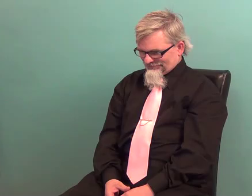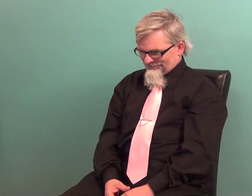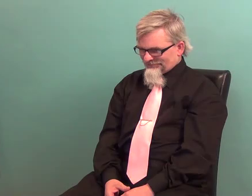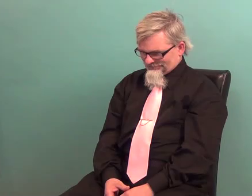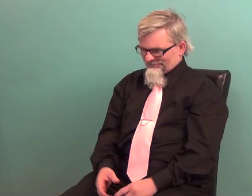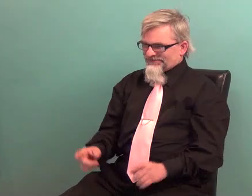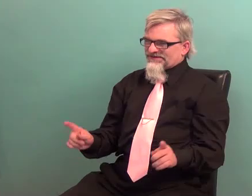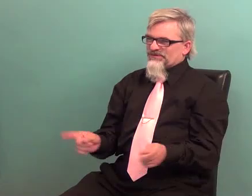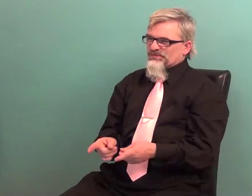Krótkie.